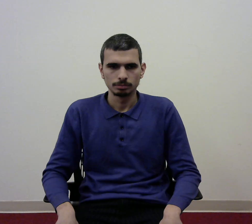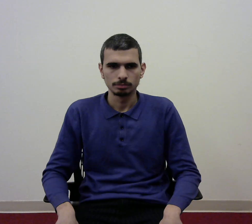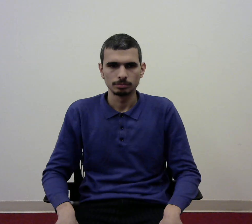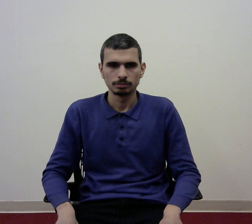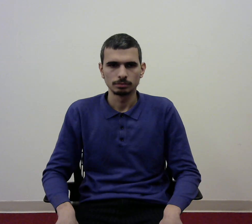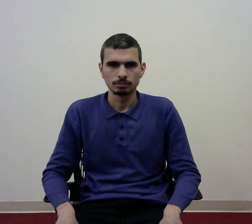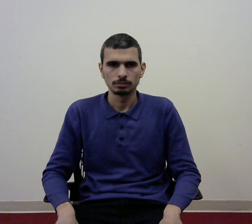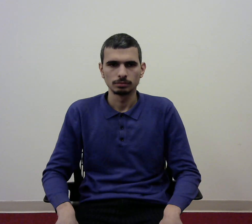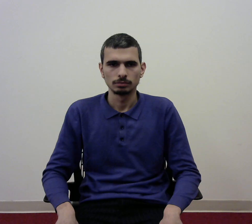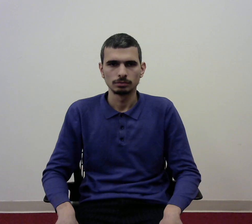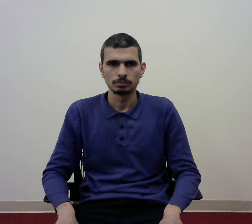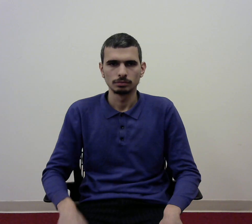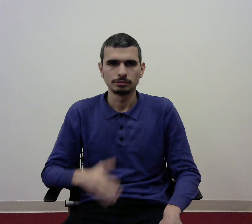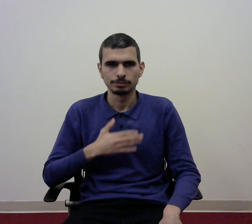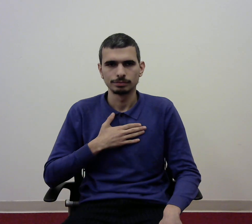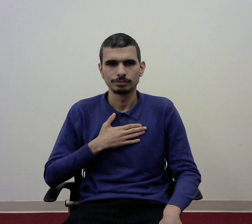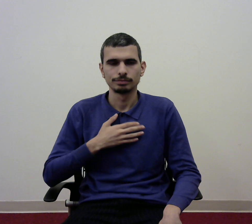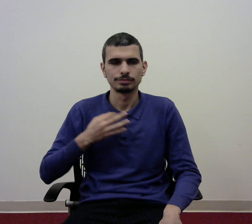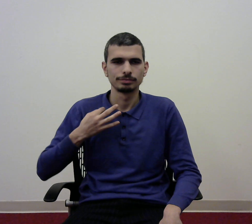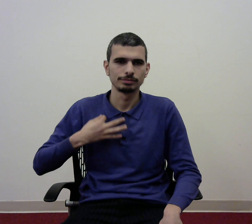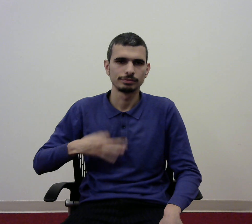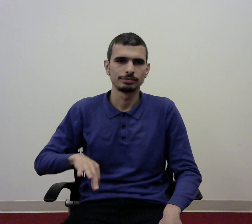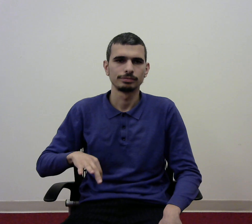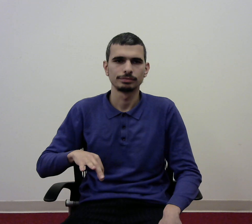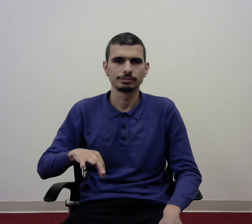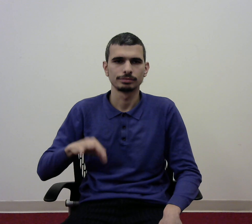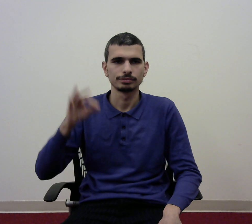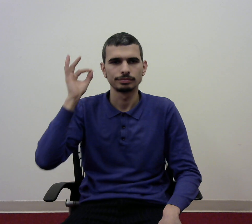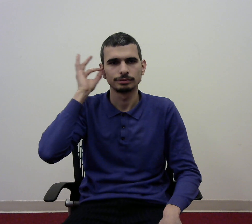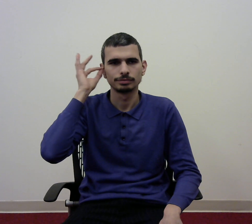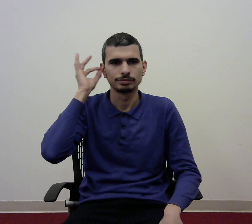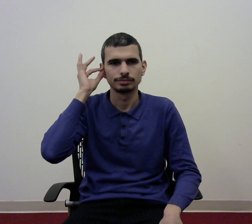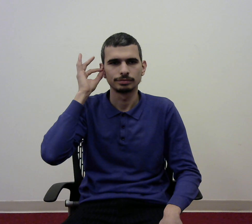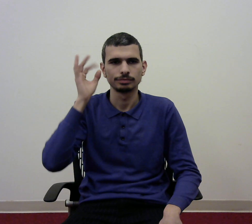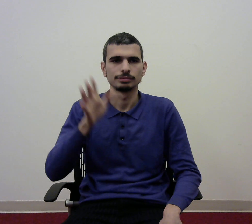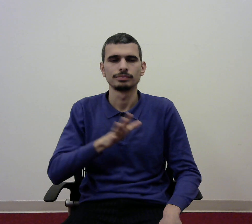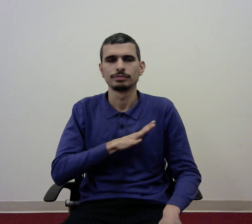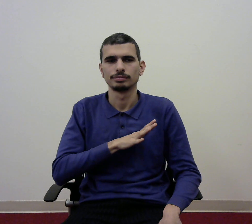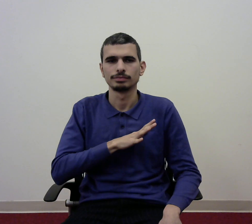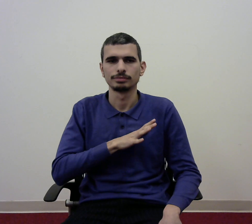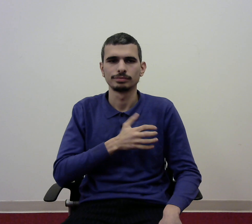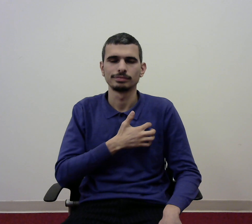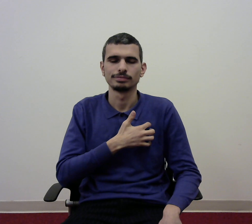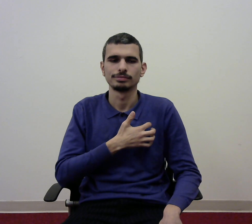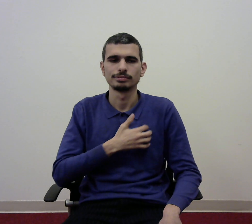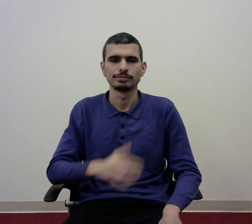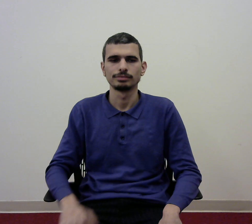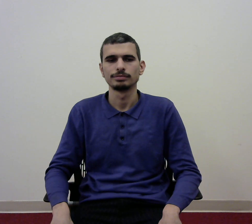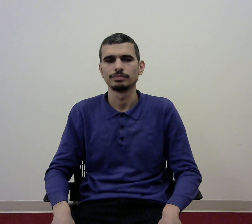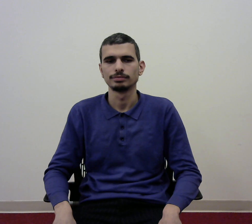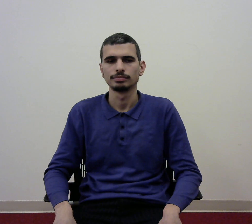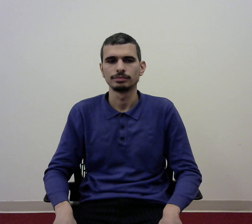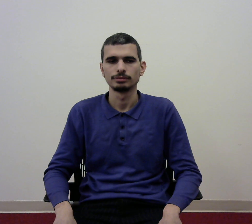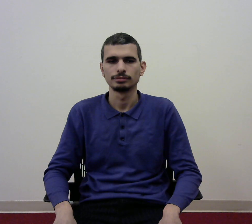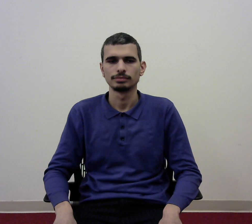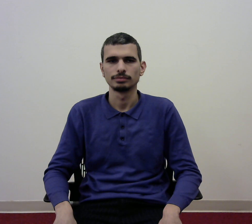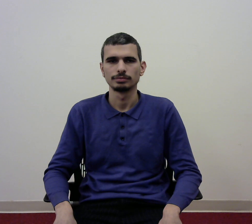Mənim oğlum həkim olmaq istəyir